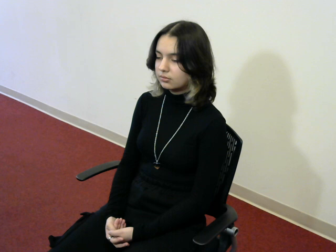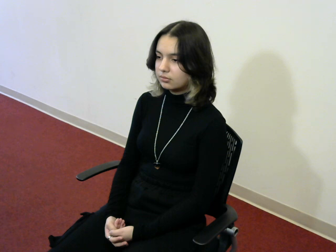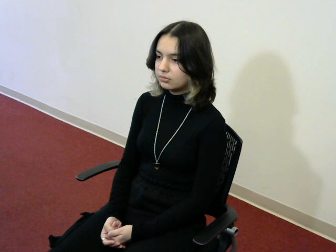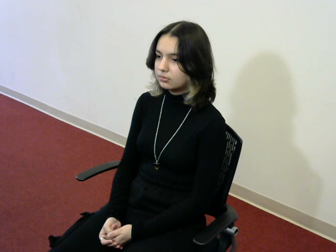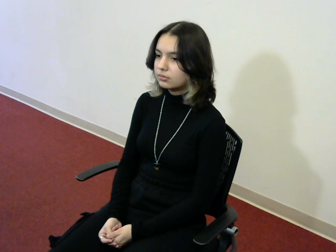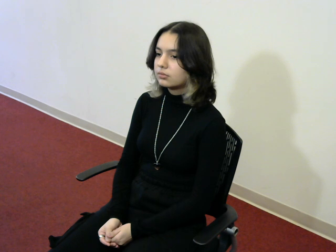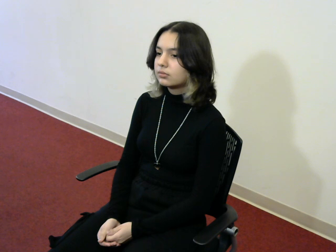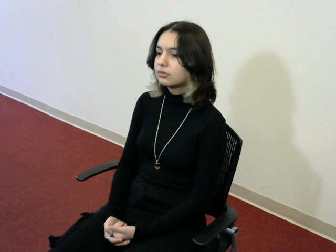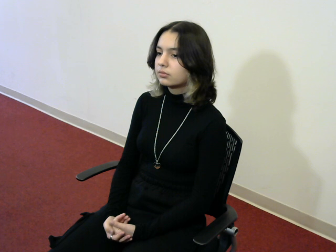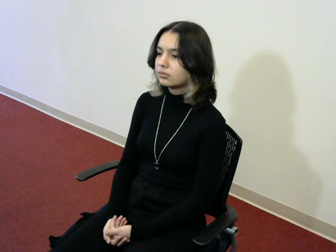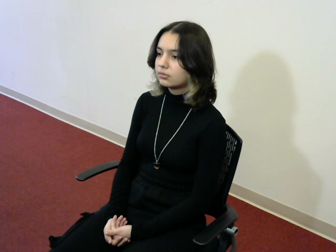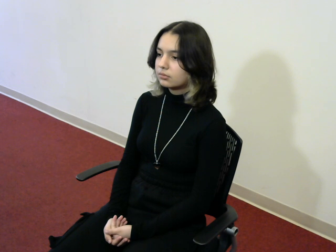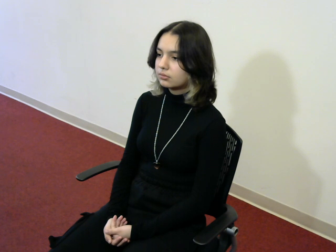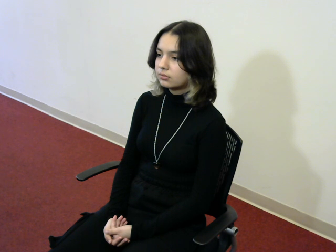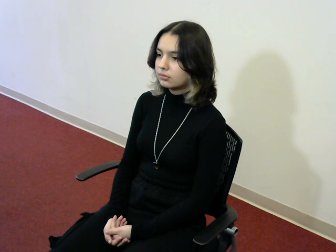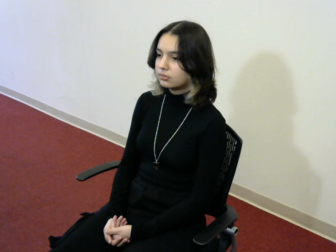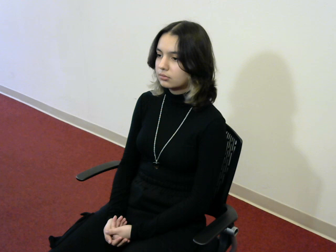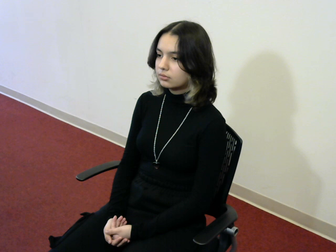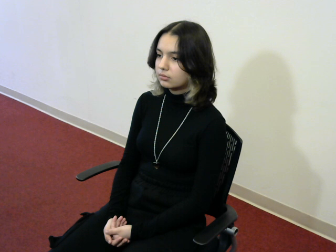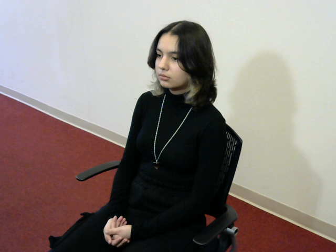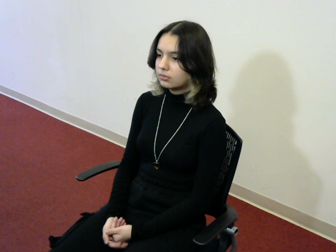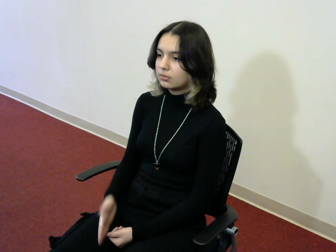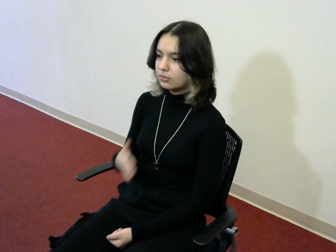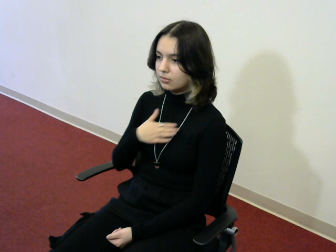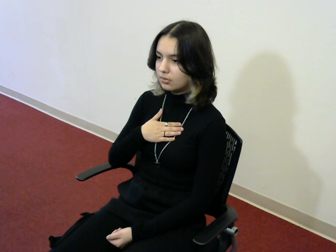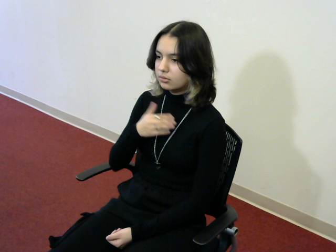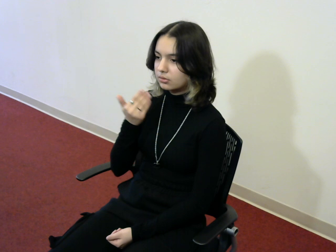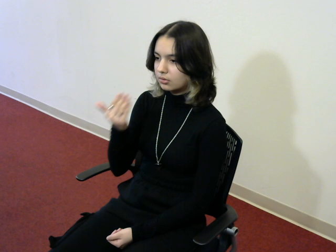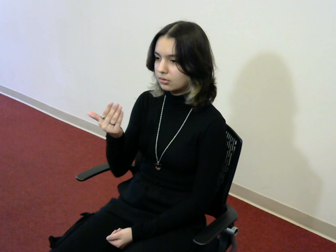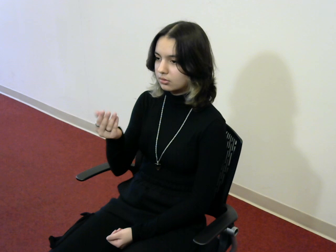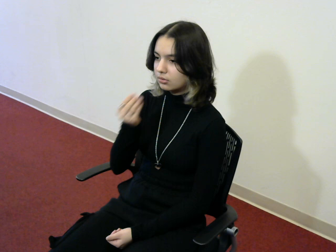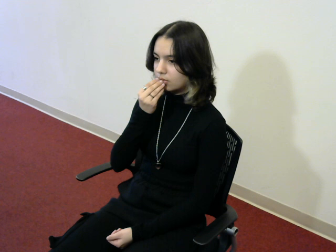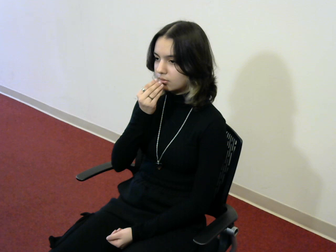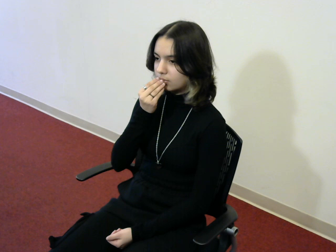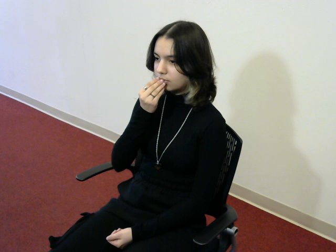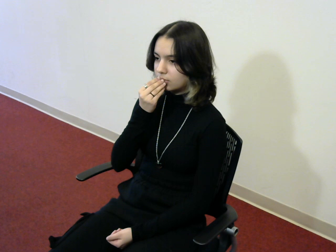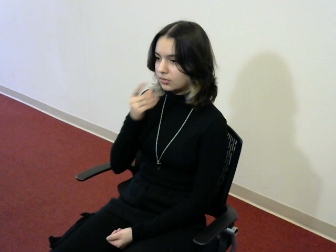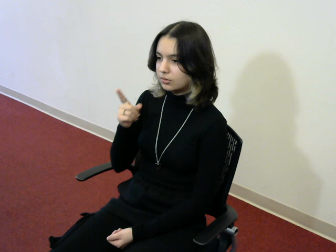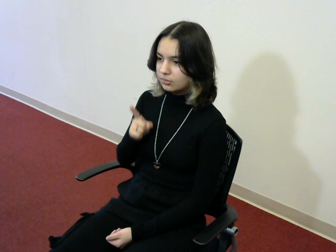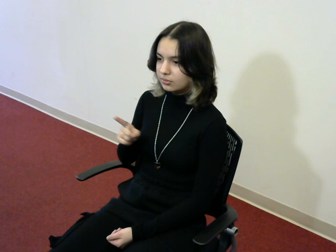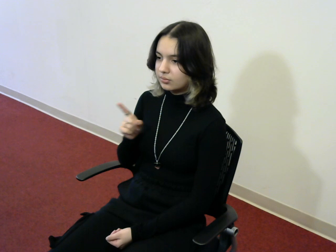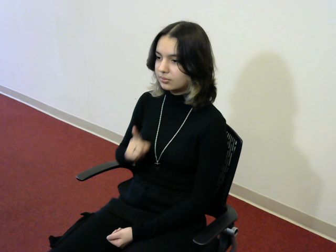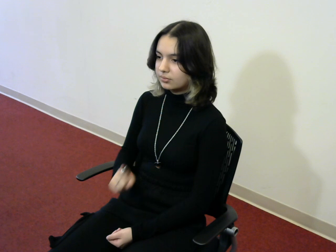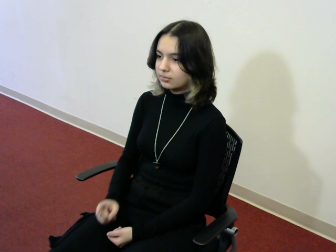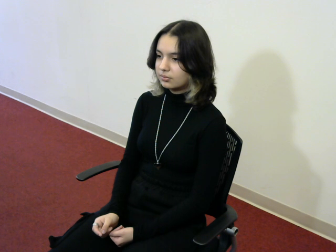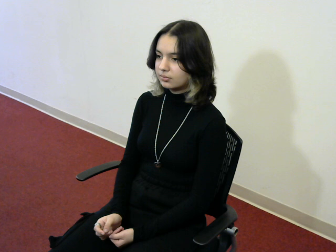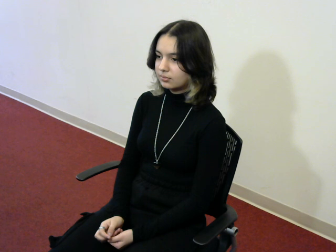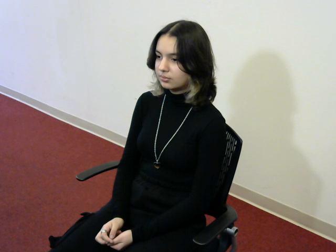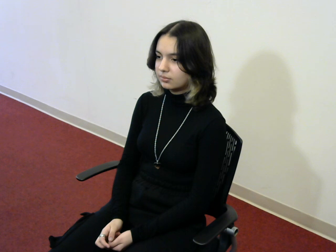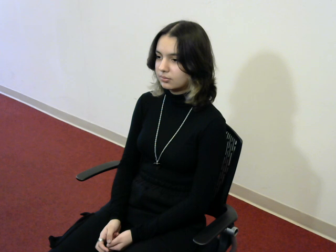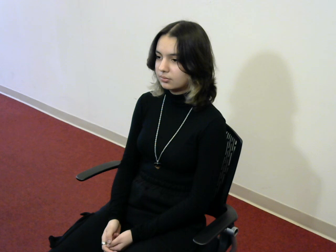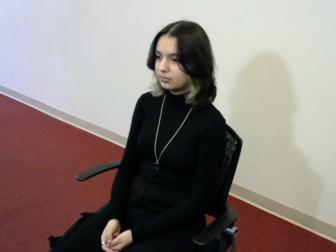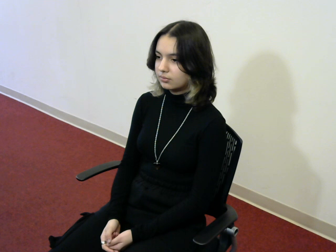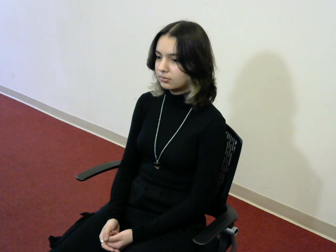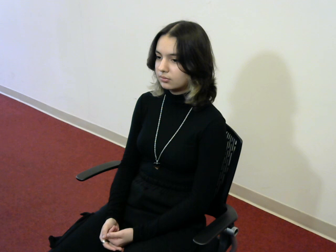Mən sizi naharda gözləyəcəm